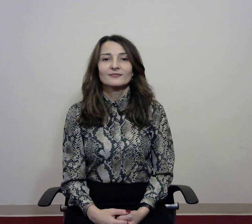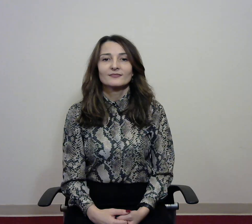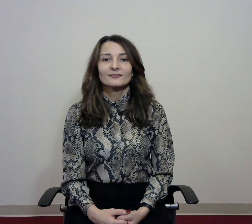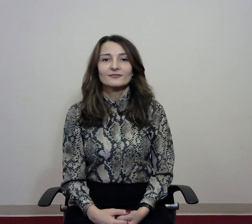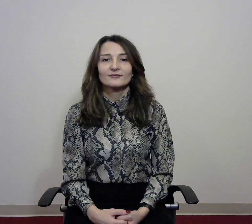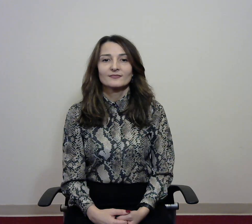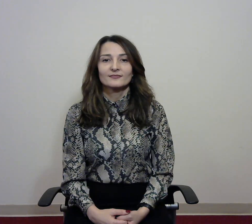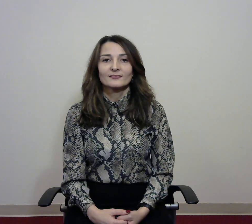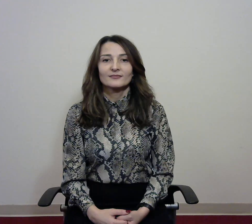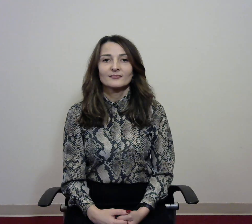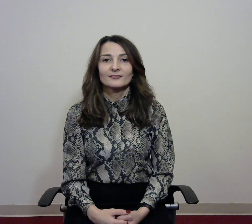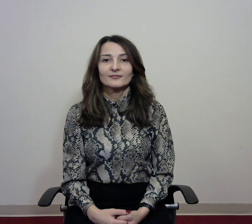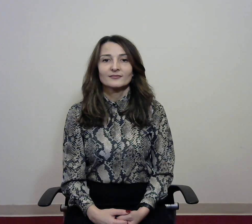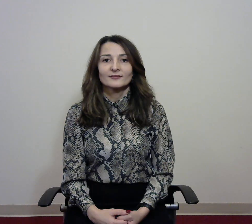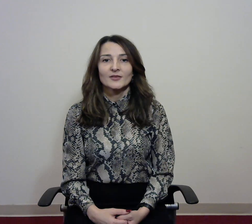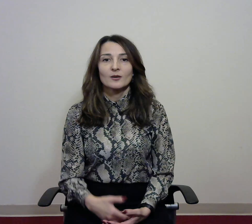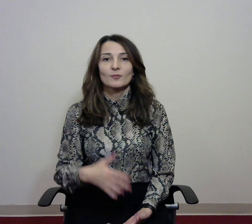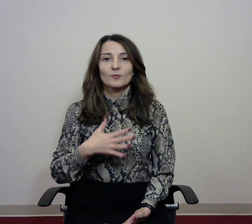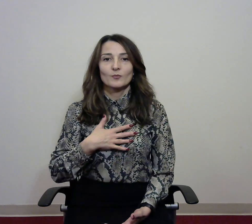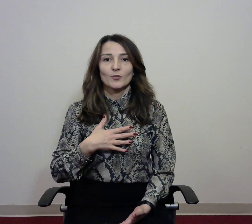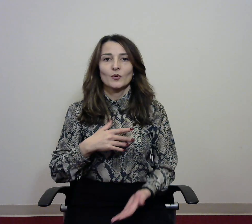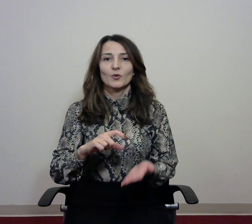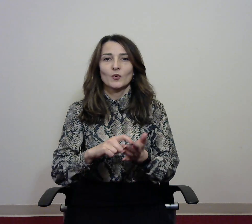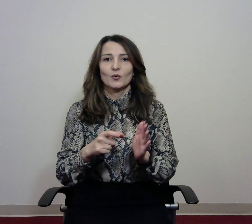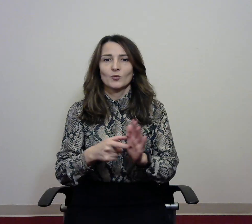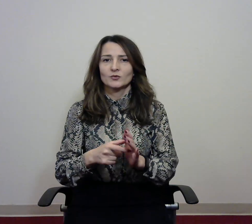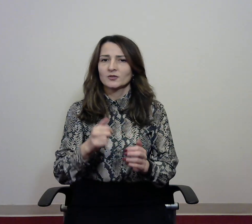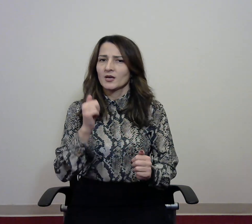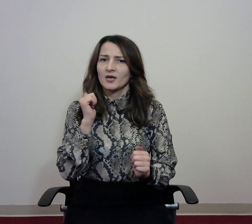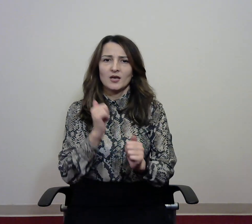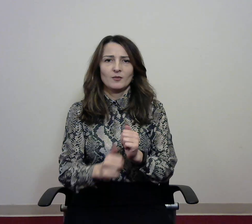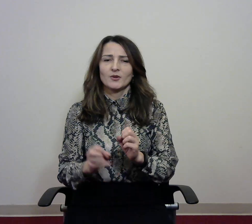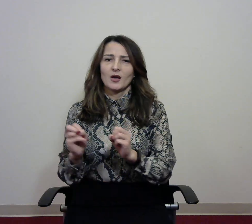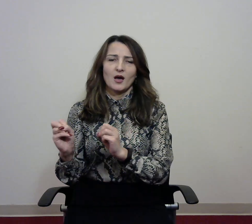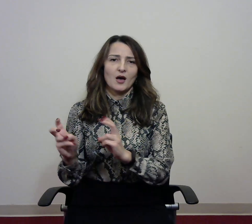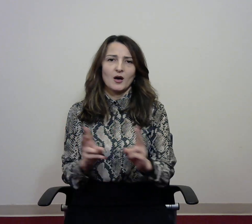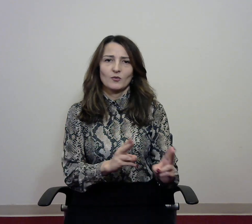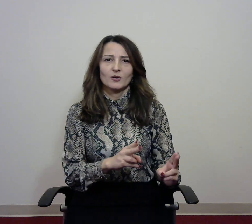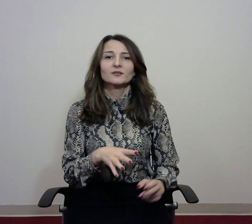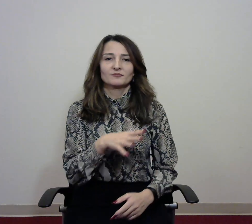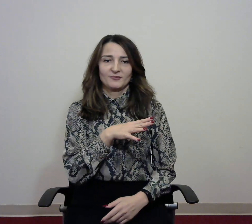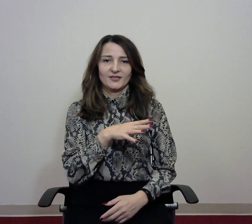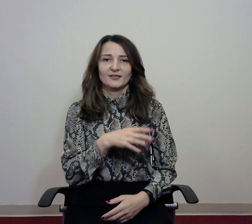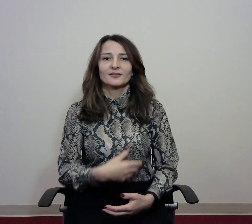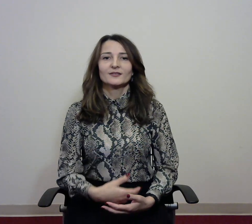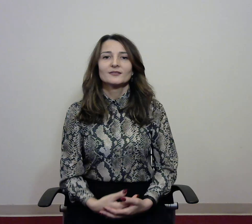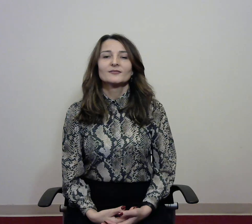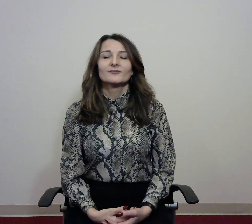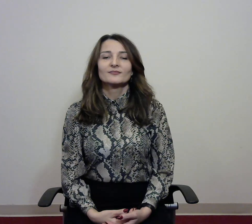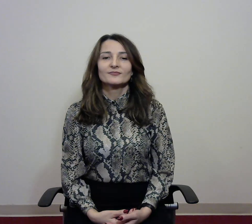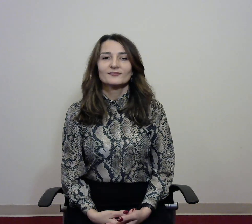Mənim otağım həmişə səliqəli olur